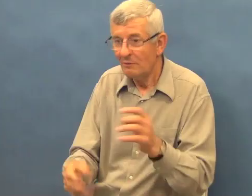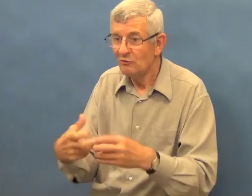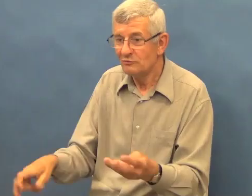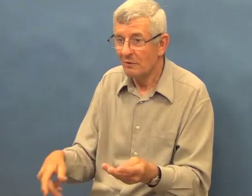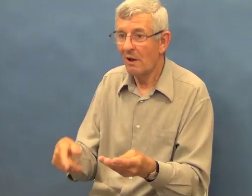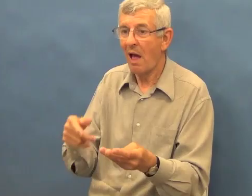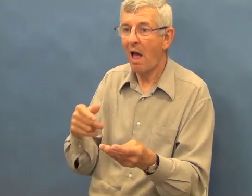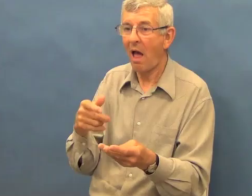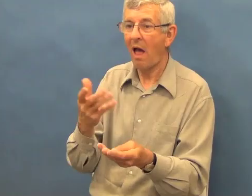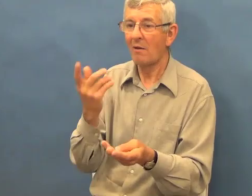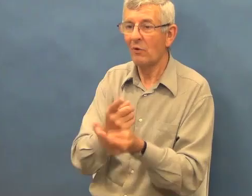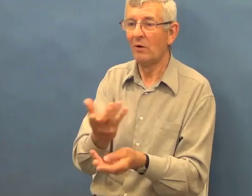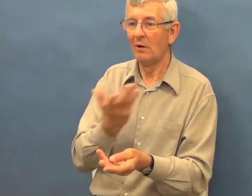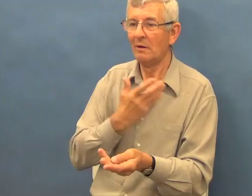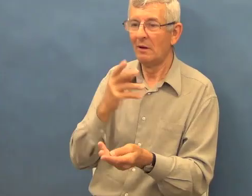A i tak dostał gruszkę.